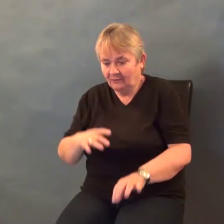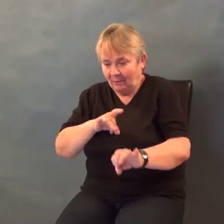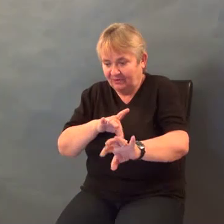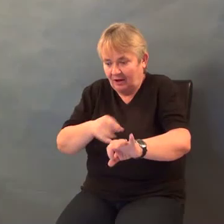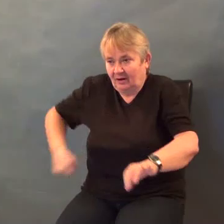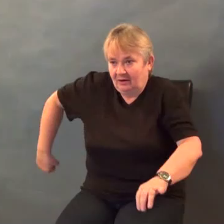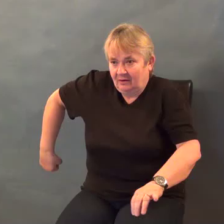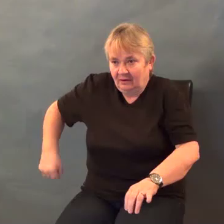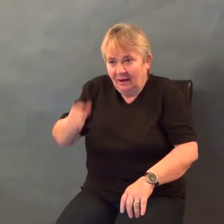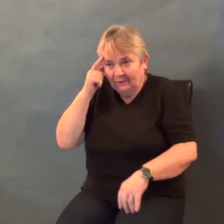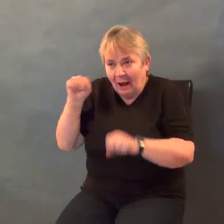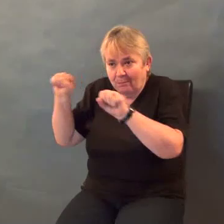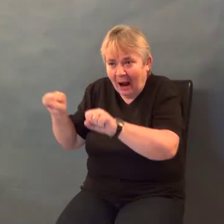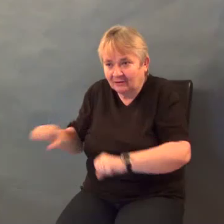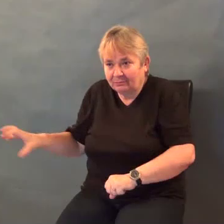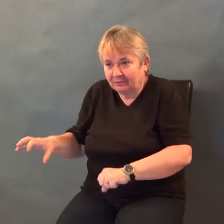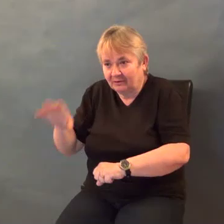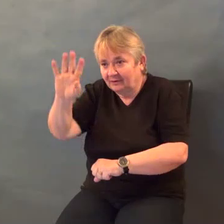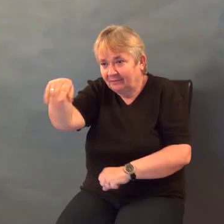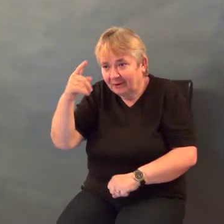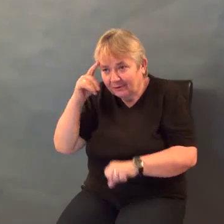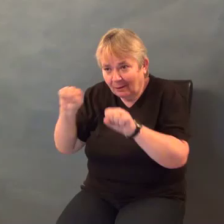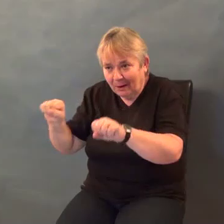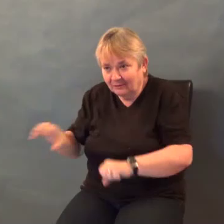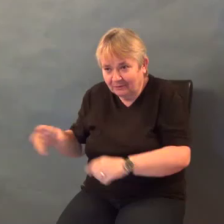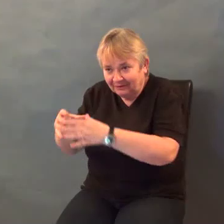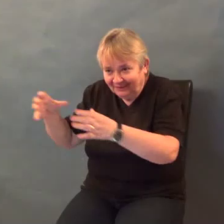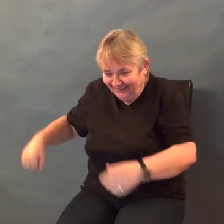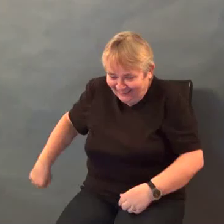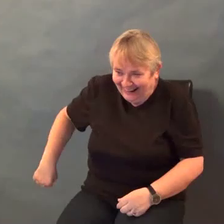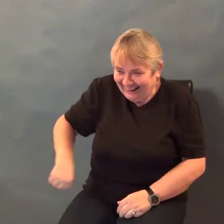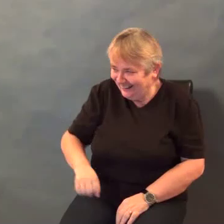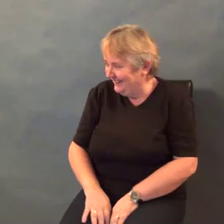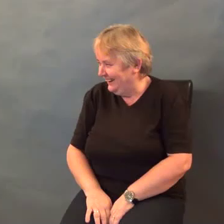Ktoś biegnie i ciągnie coś. Myślę, że to może być bankomat, ktoś ukradł bankomat.